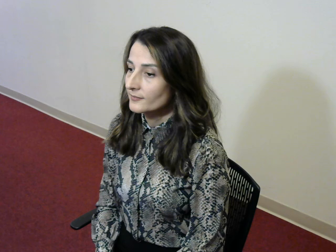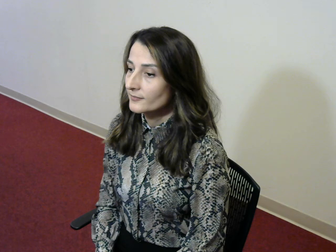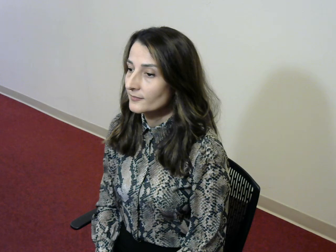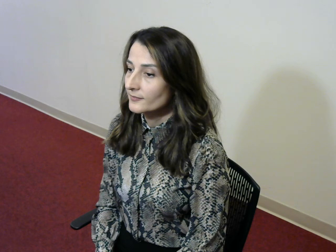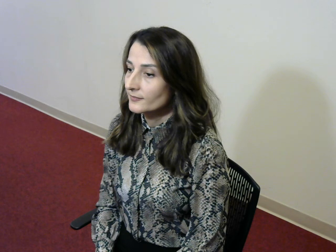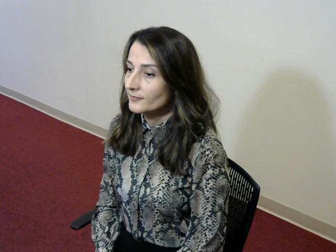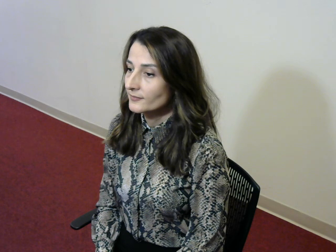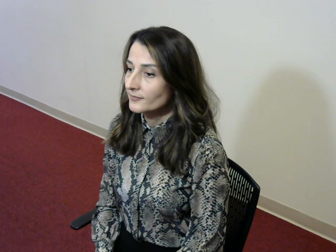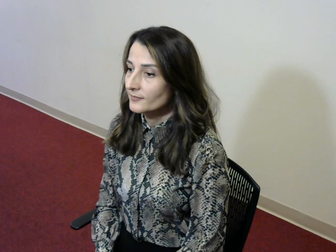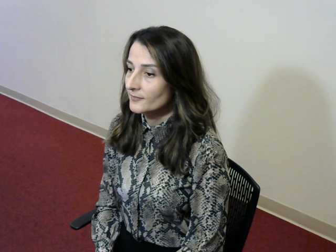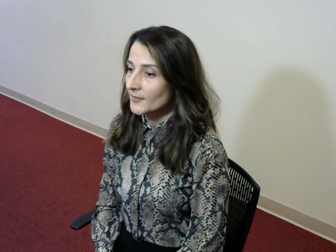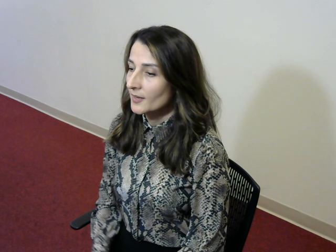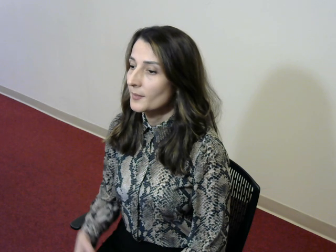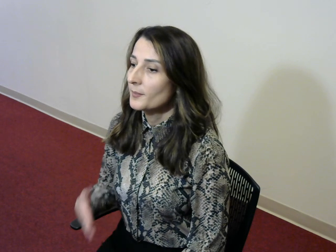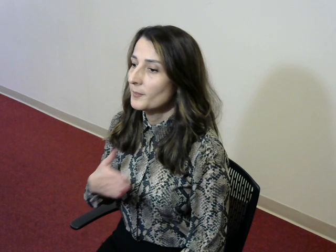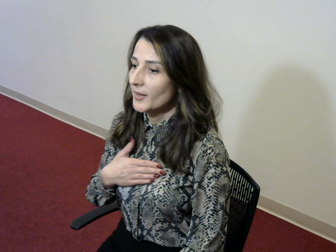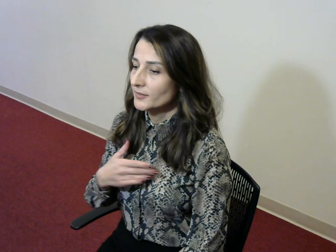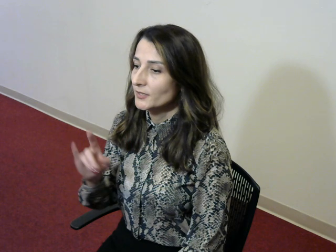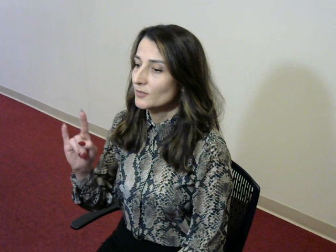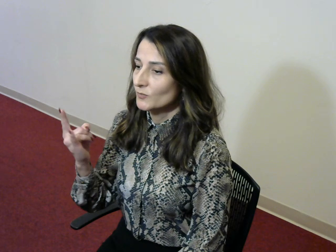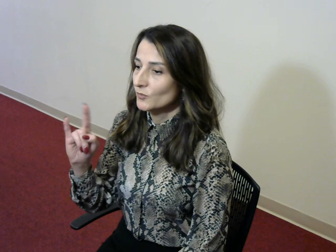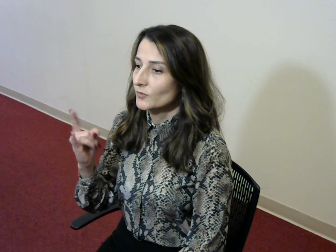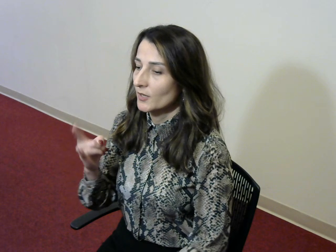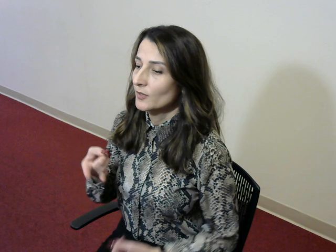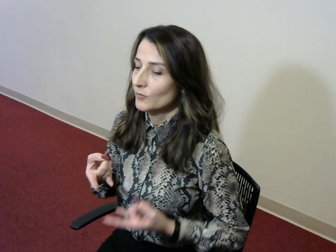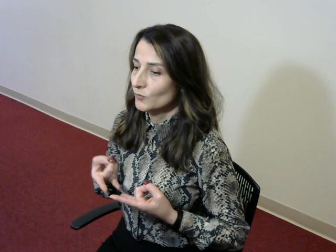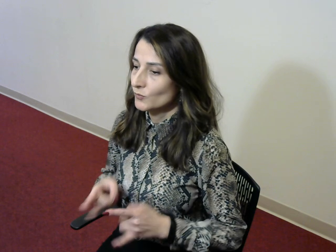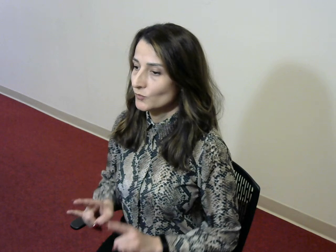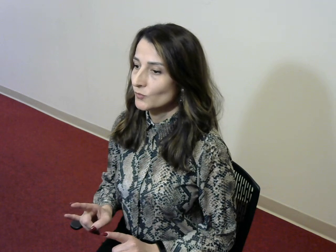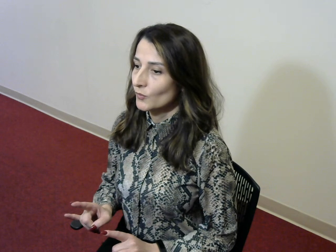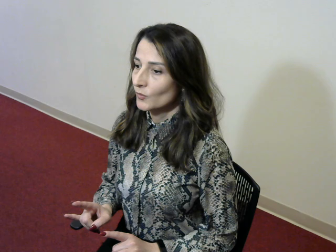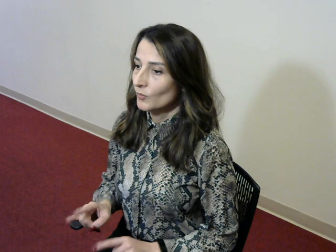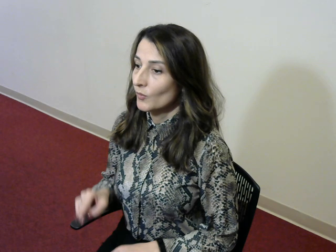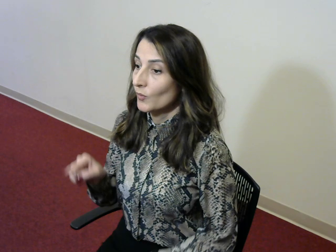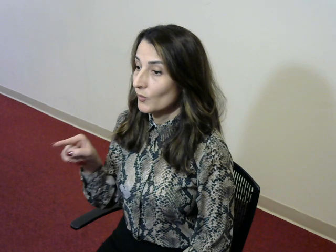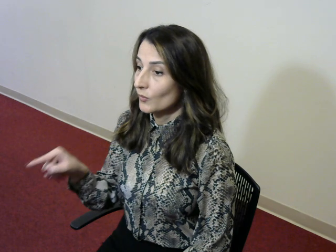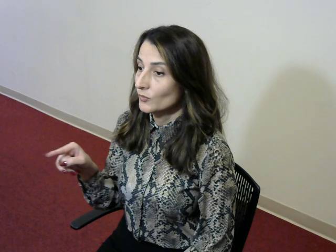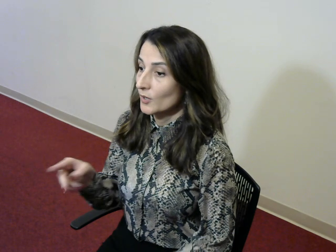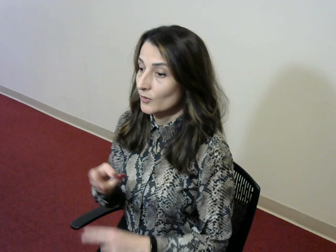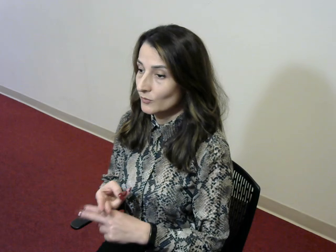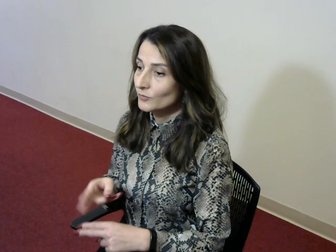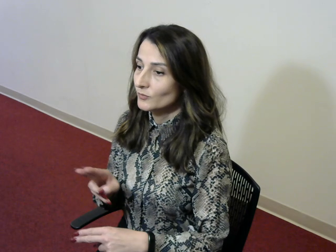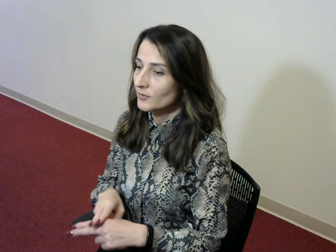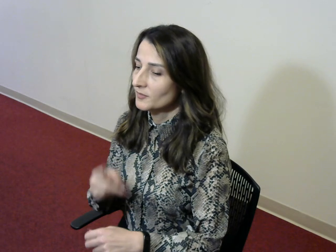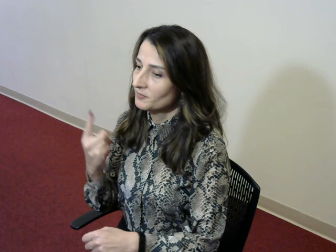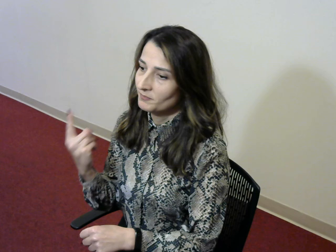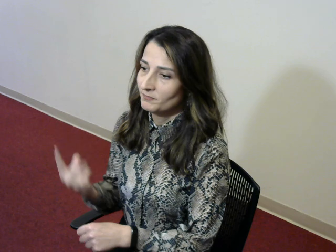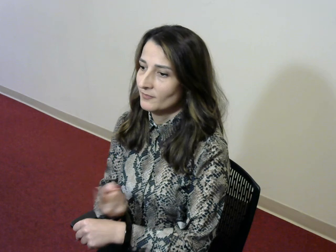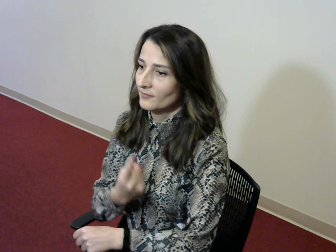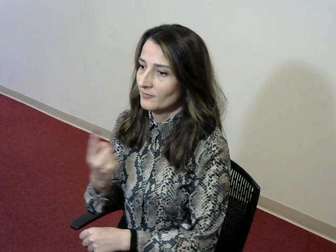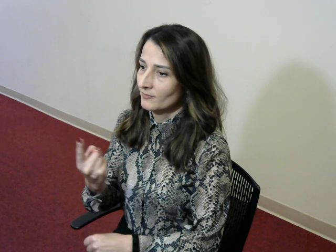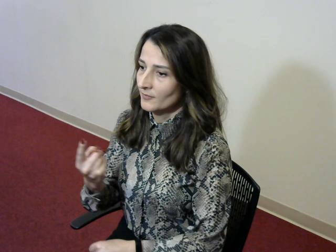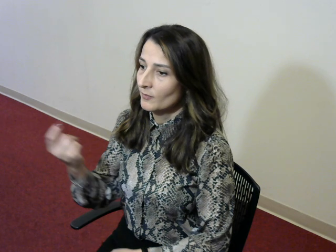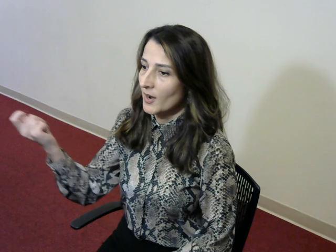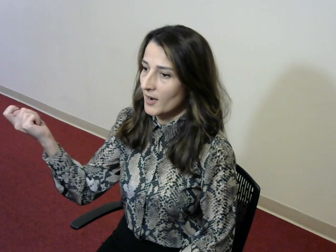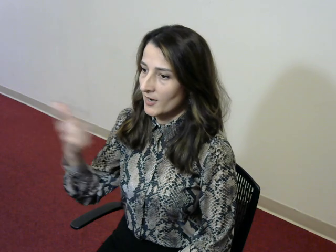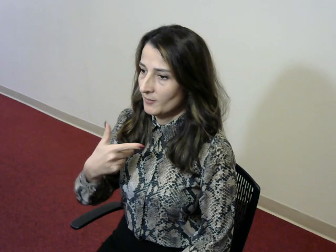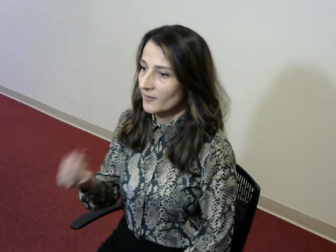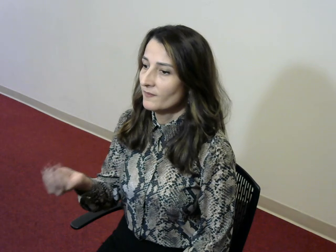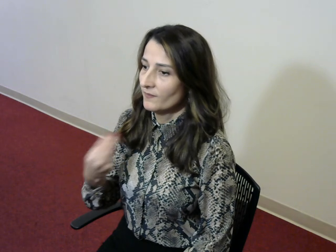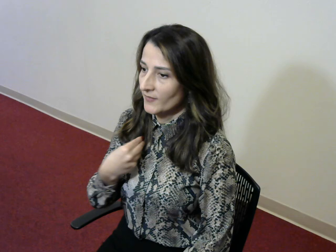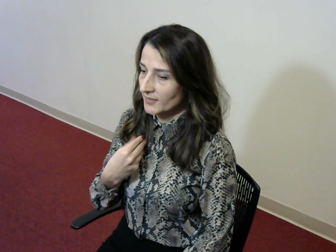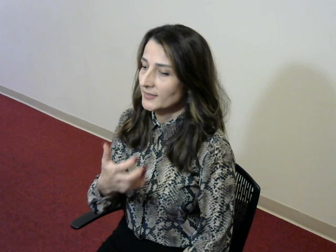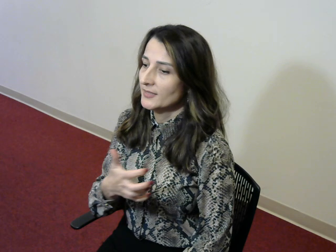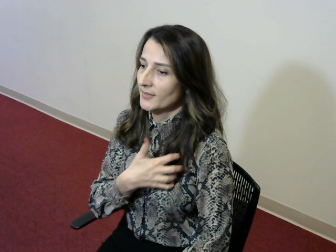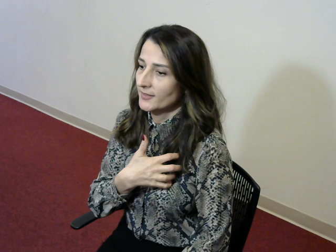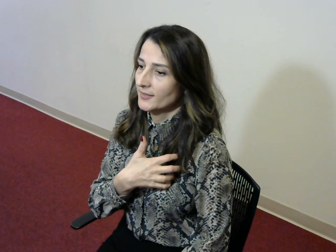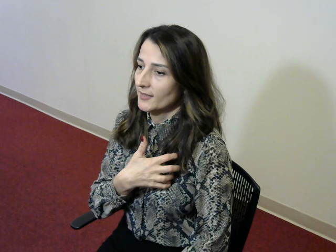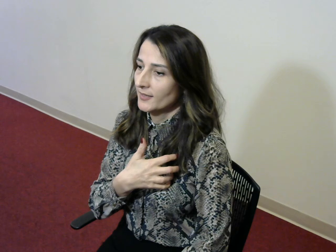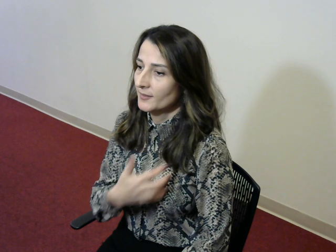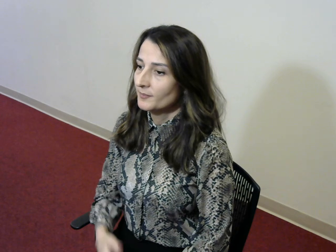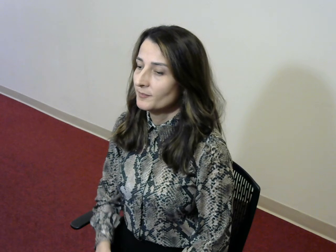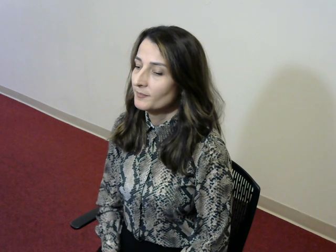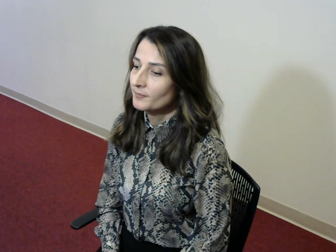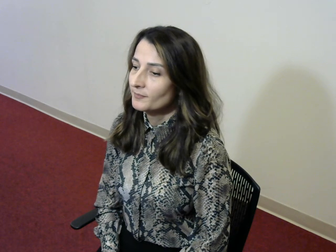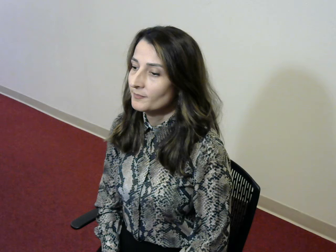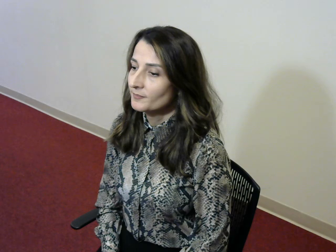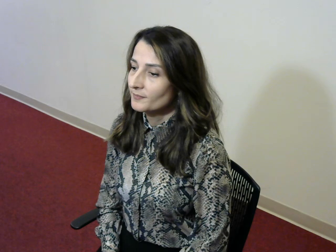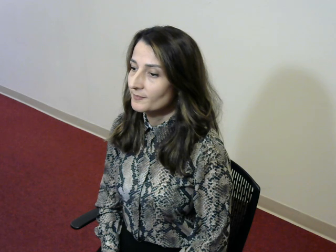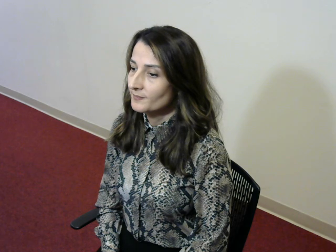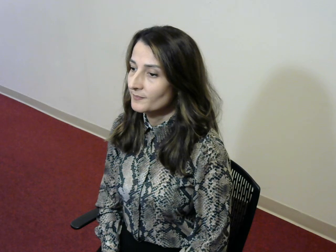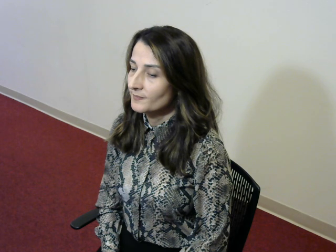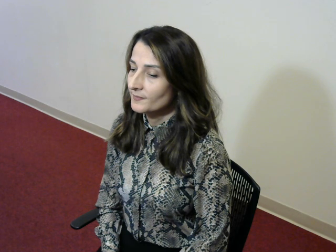Mənim uşağım anadan olub, ona görə birdəfəlik müavinət almaq istəyirəm